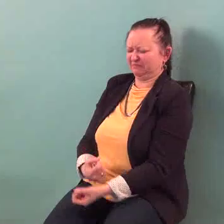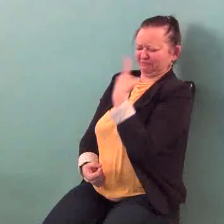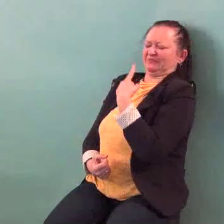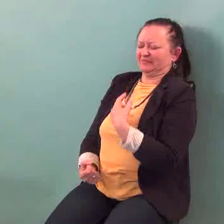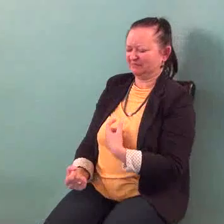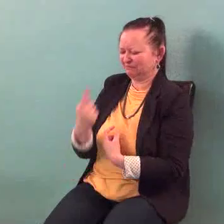Dostaje w twarz.